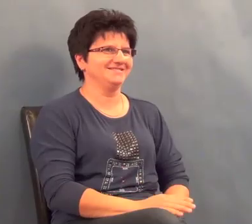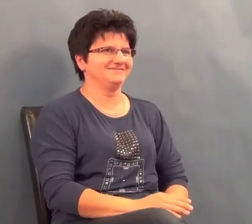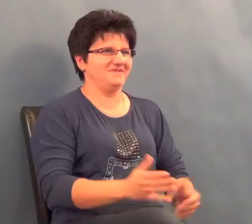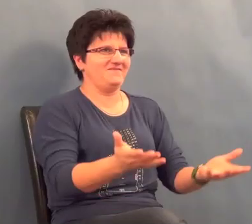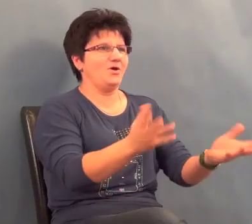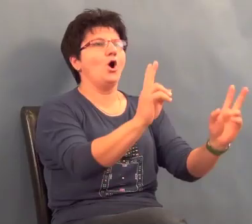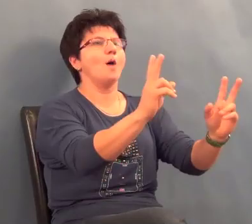Nie widać, kto to zrobił.